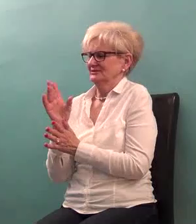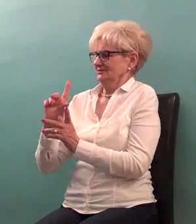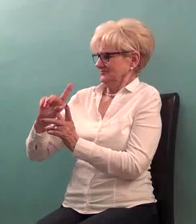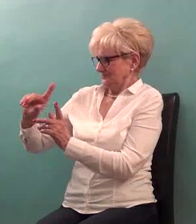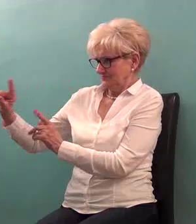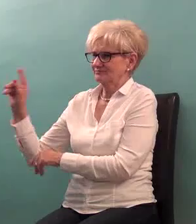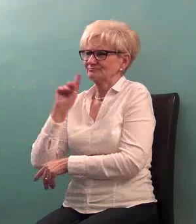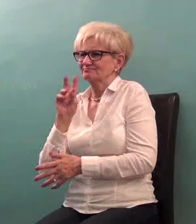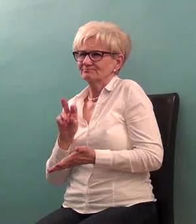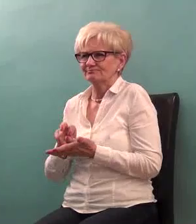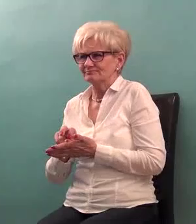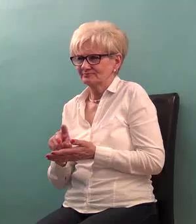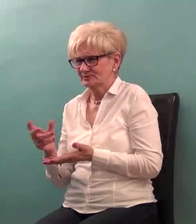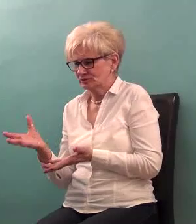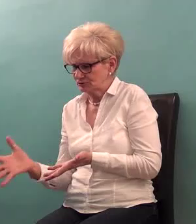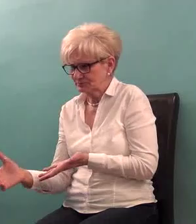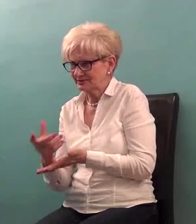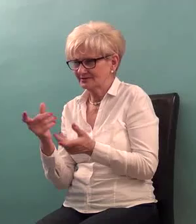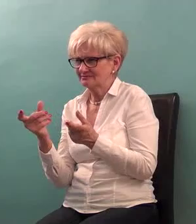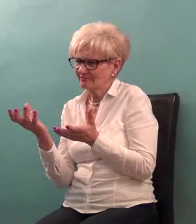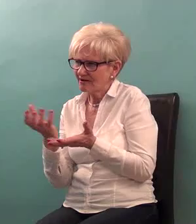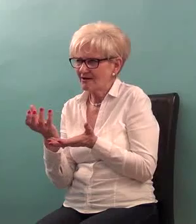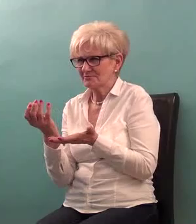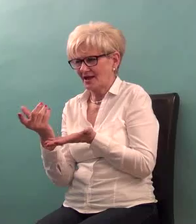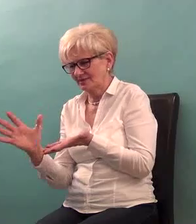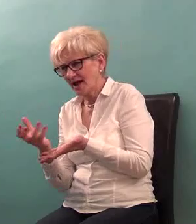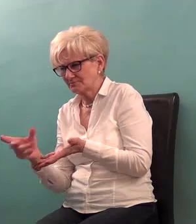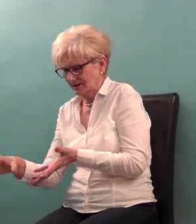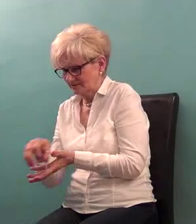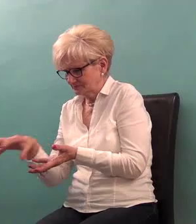Chłopiec idzie i zbiera kamienie.